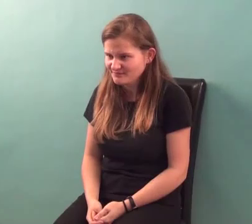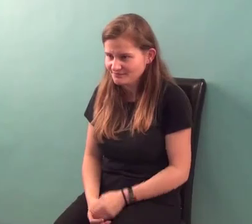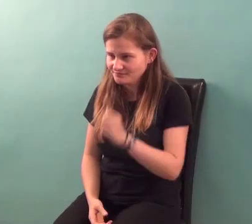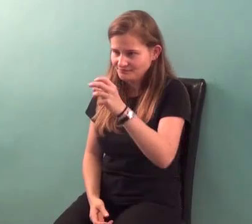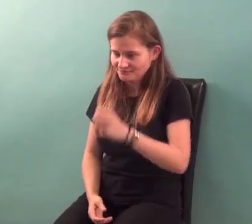Tak, tak.